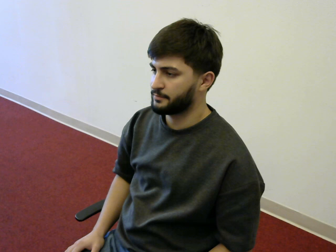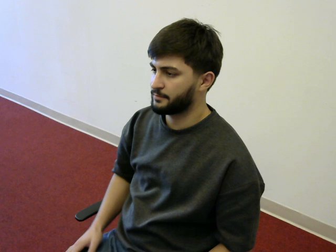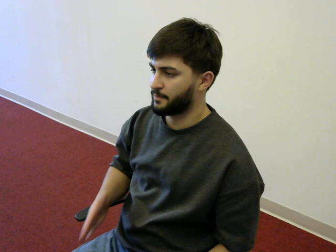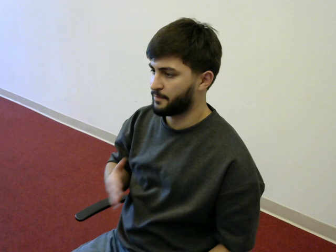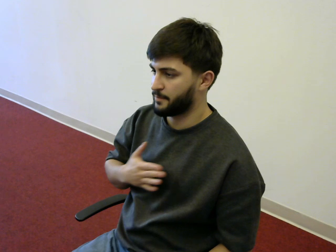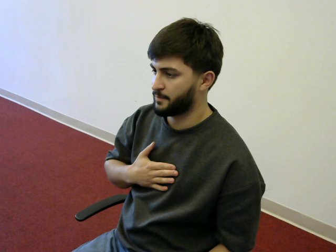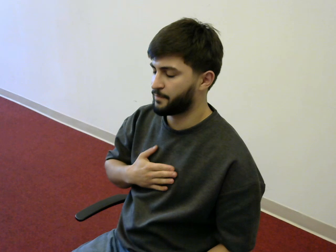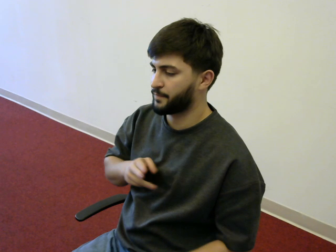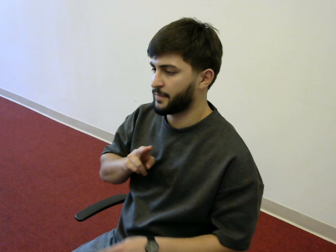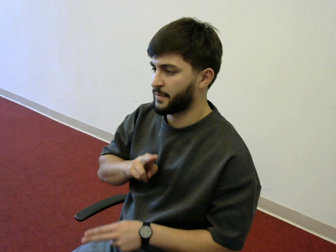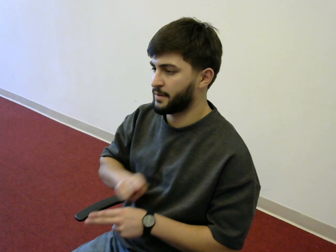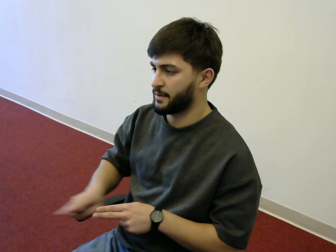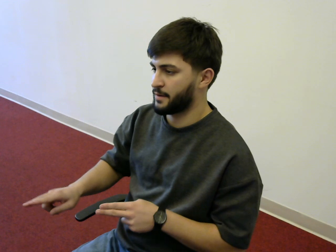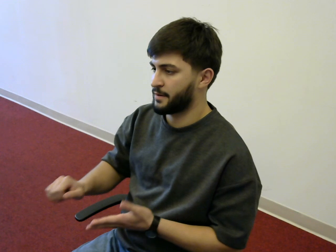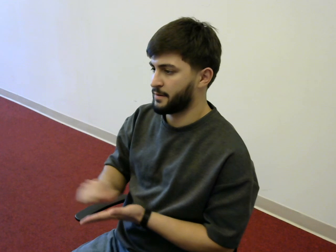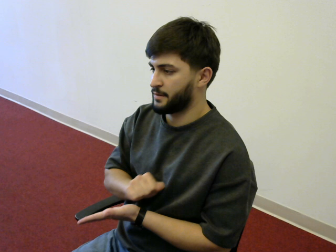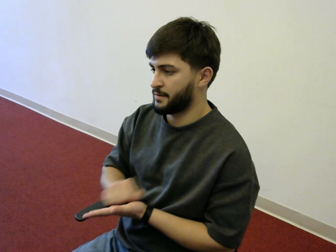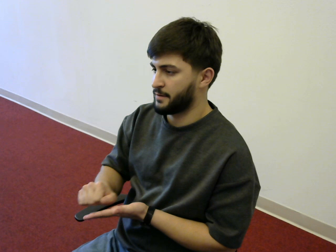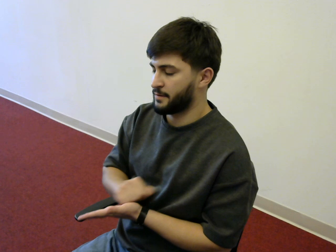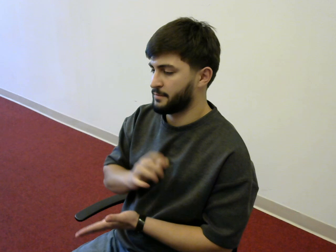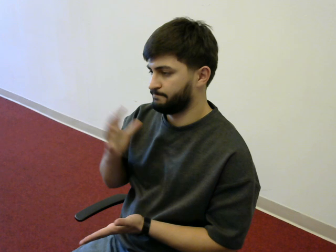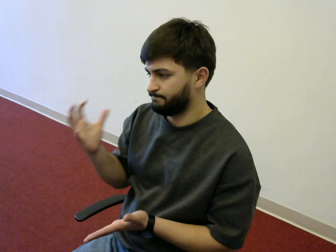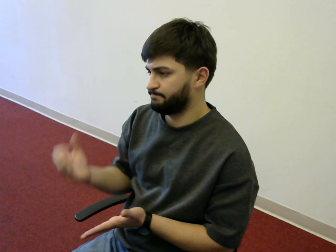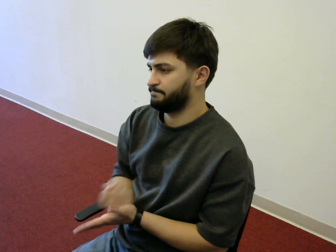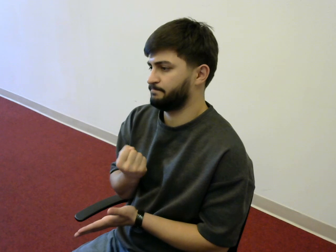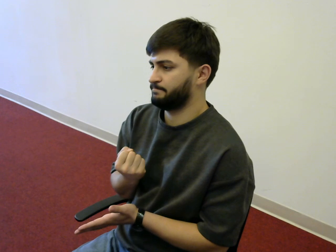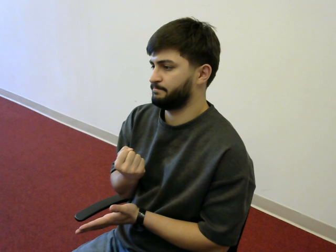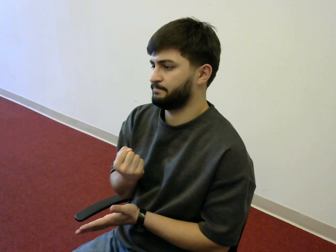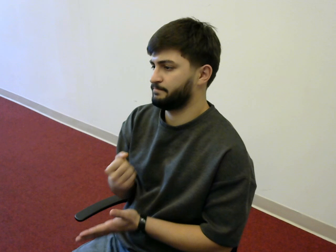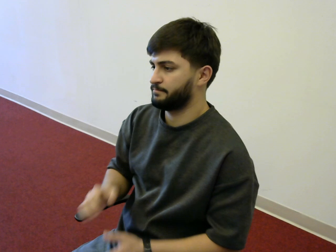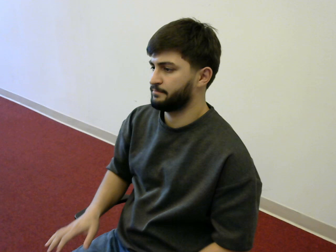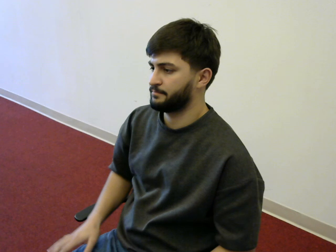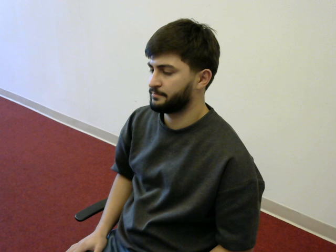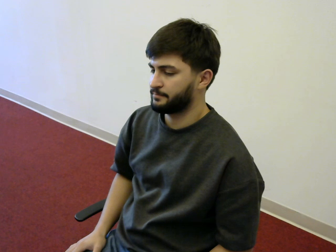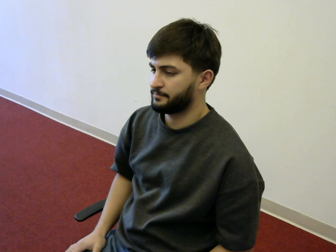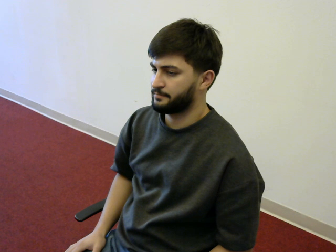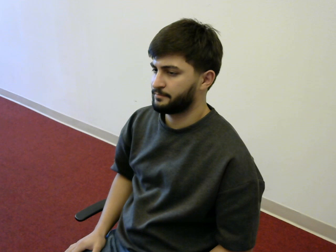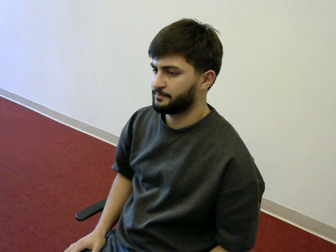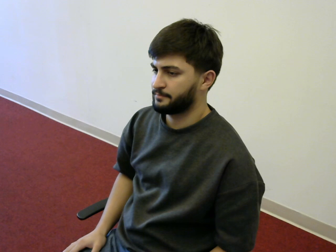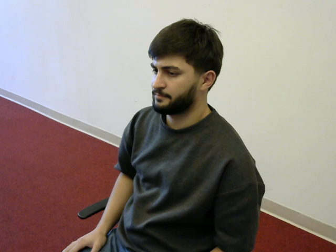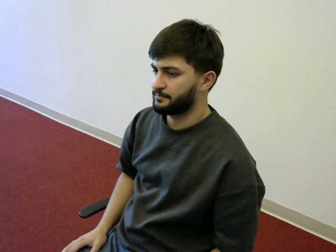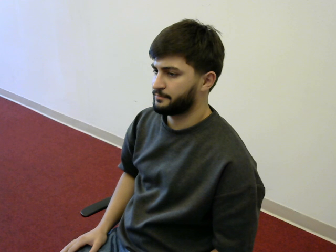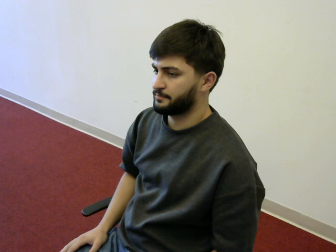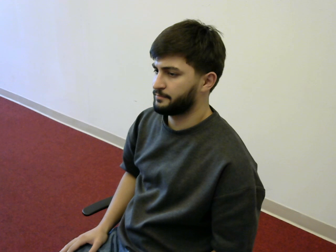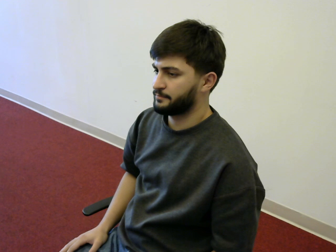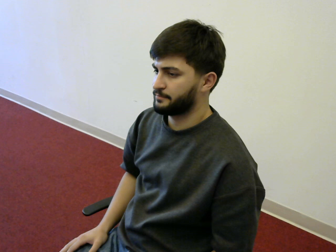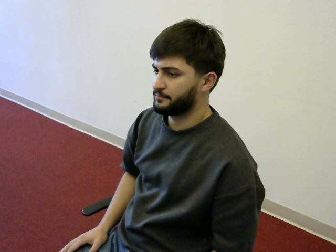Mən itirdiyim sənədi tapmışam